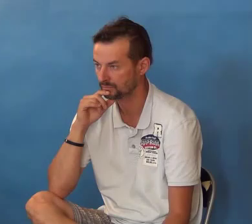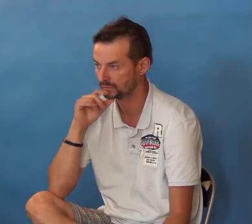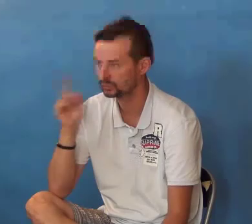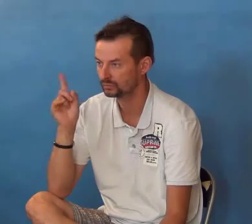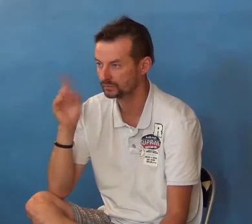Uwaga.